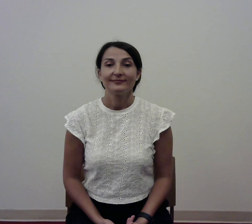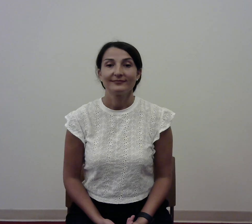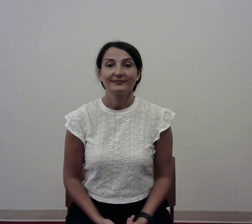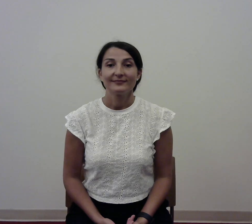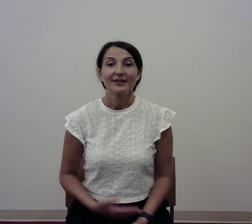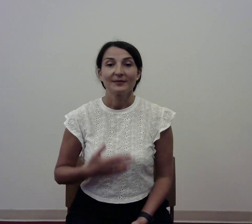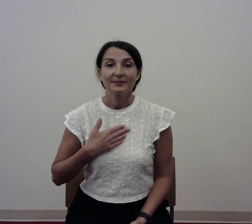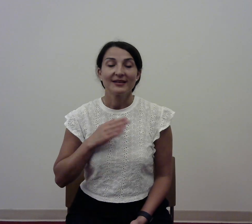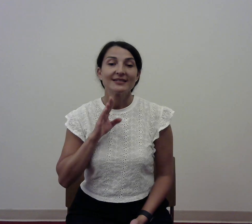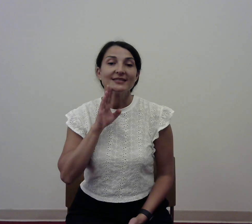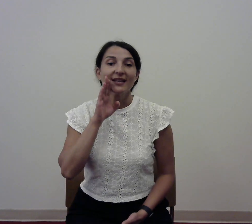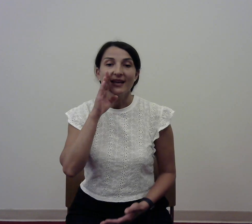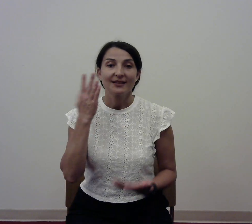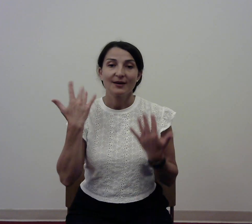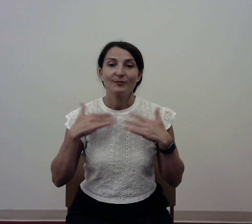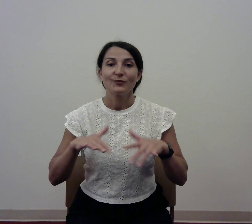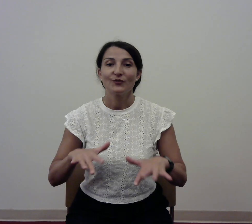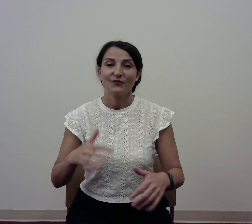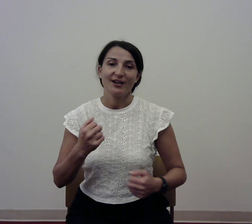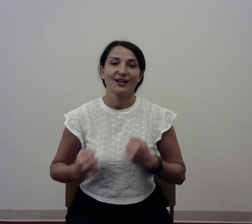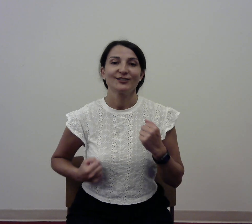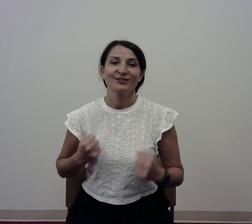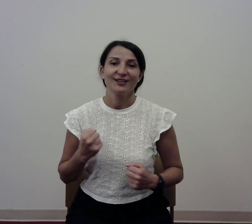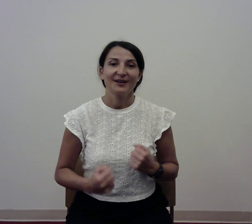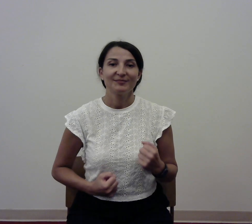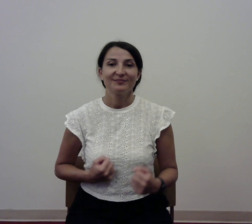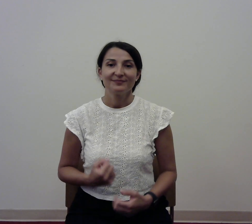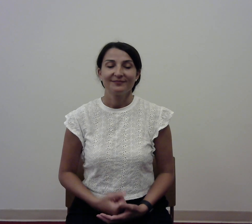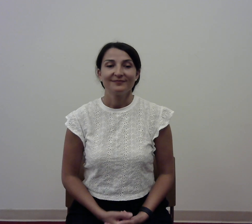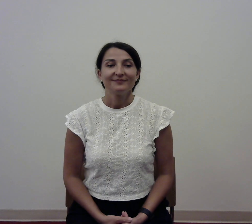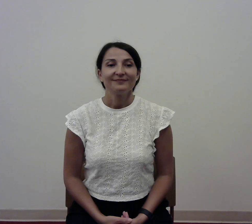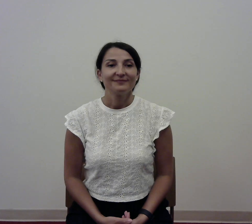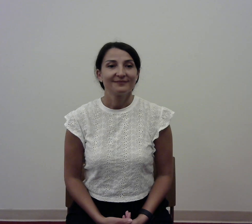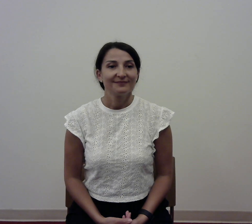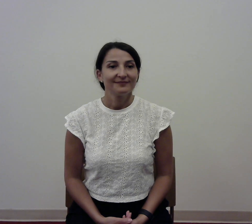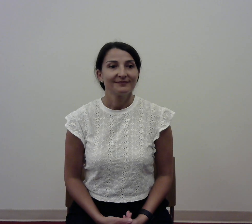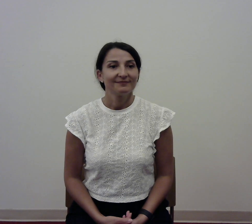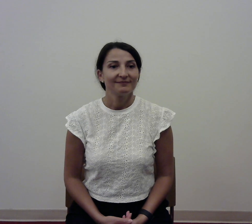Mən səhərlər bulvarda qaçıram